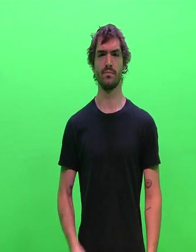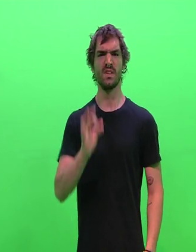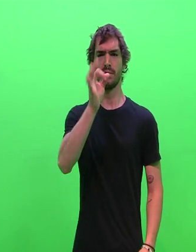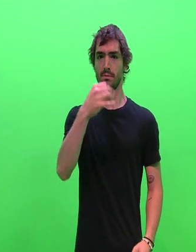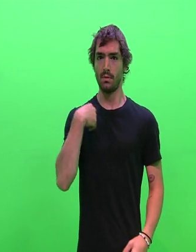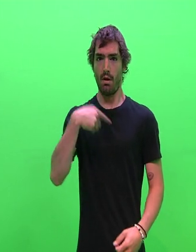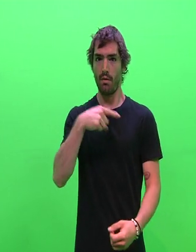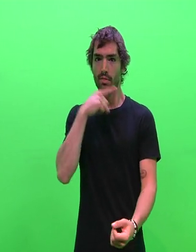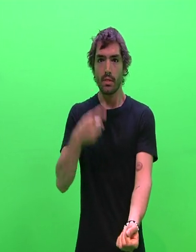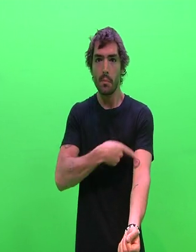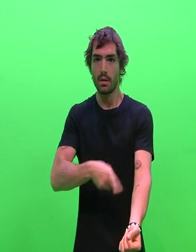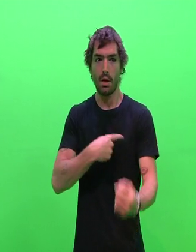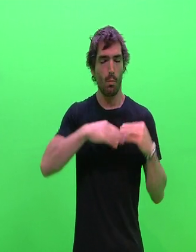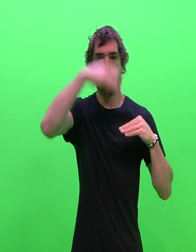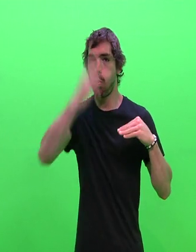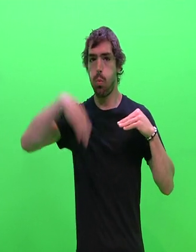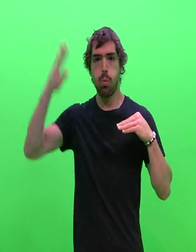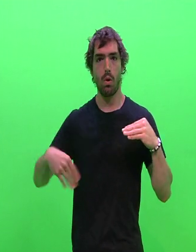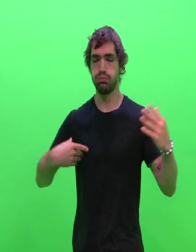Sí, tinc diabetis i és molt variable.